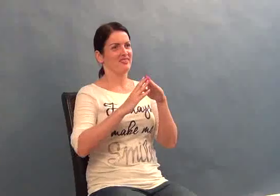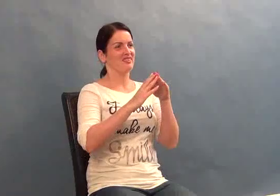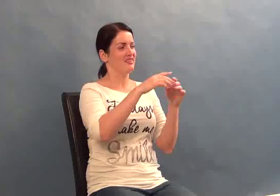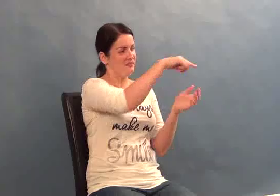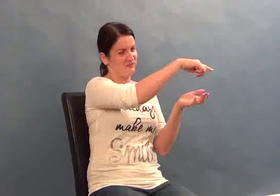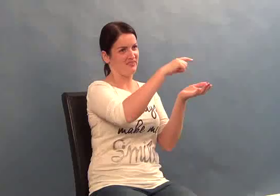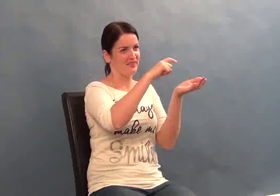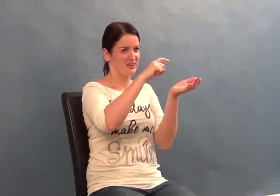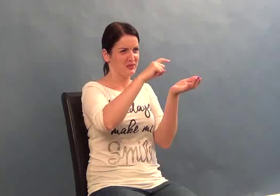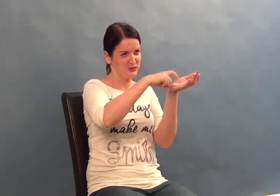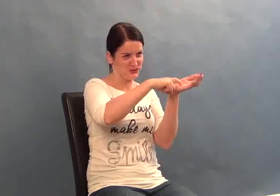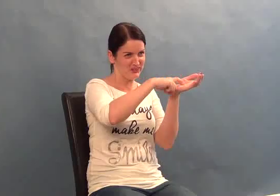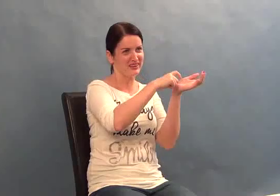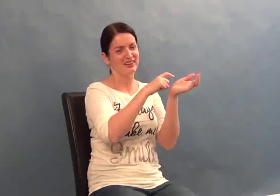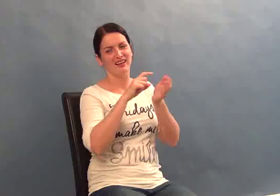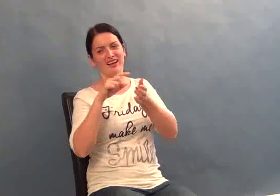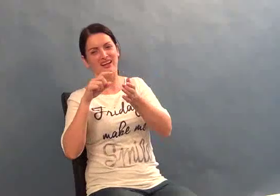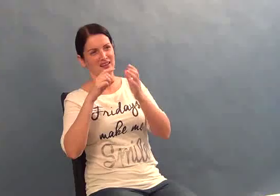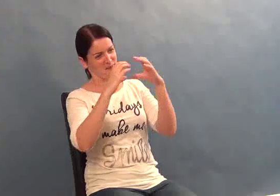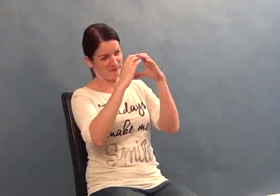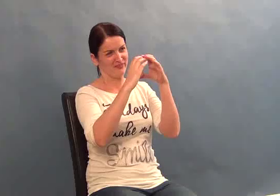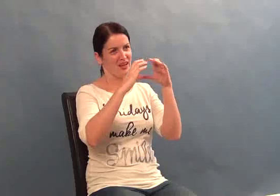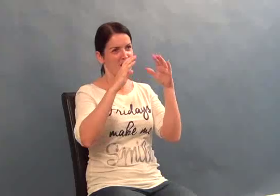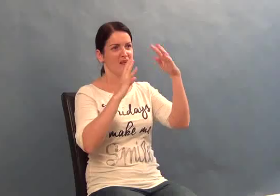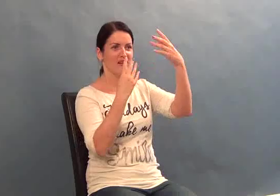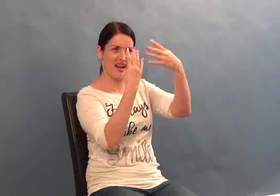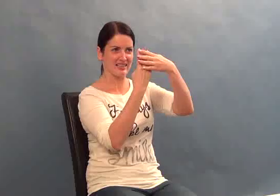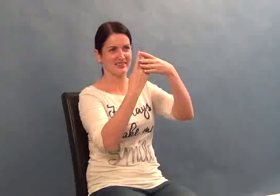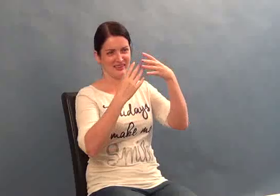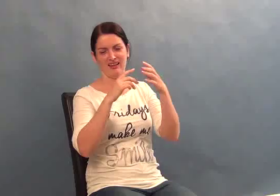W pierwszym domu był mały kurczaczek w klatce.